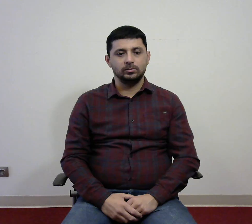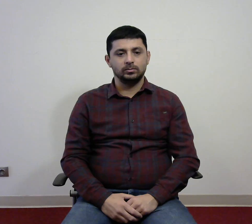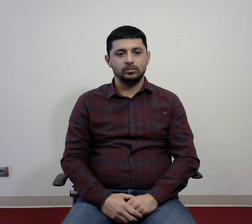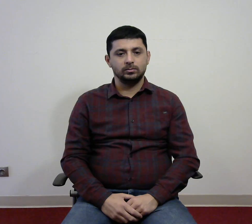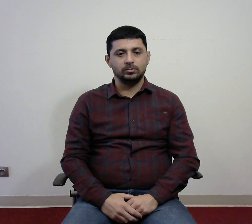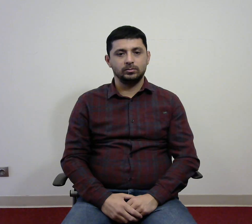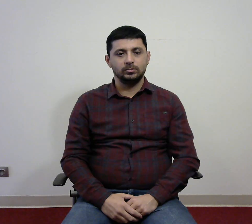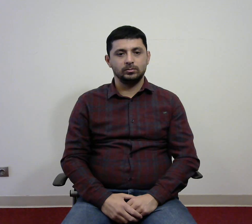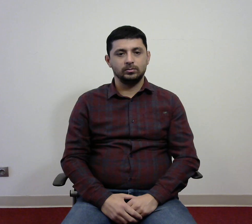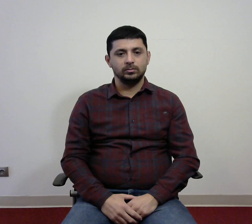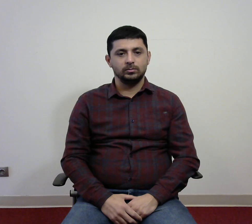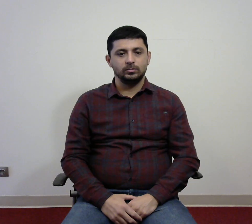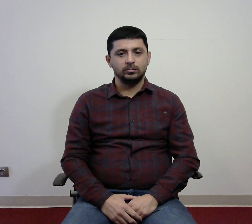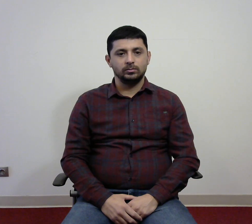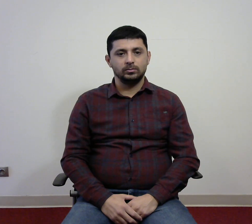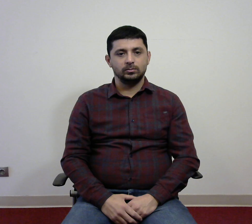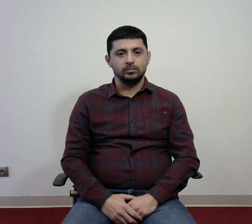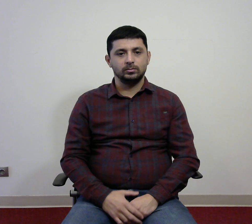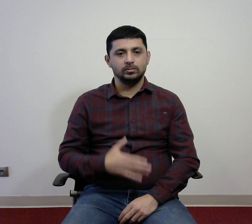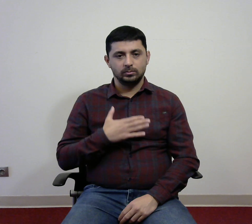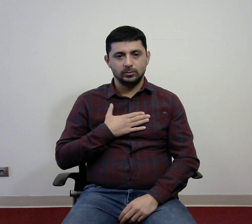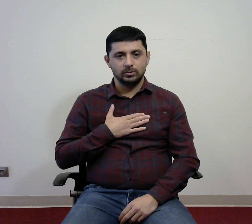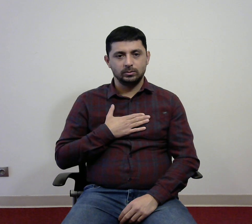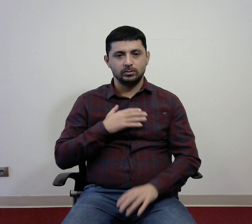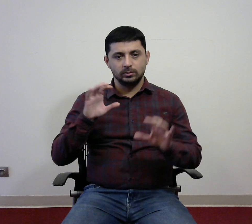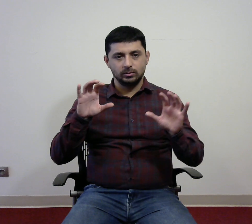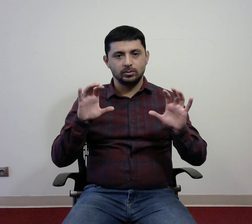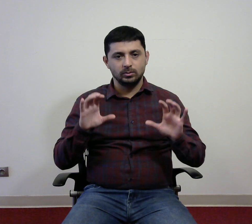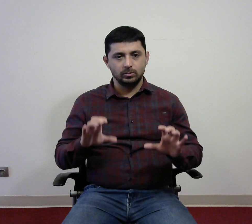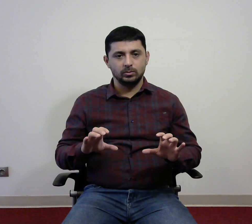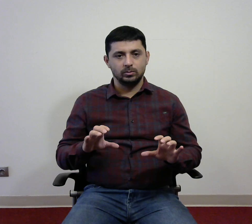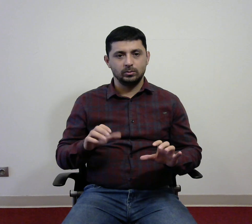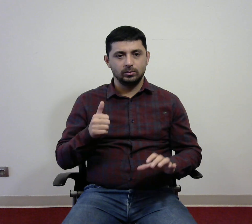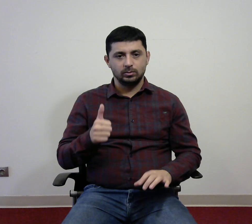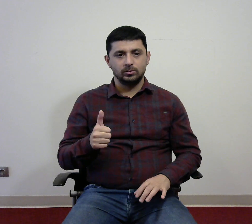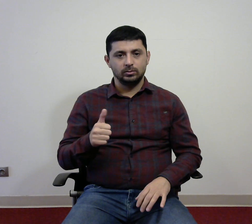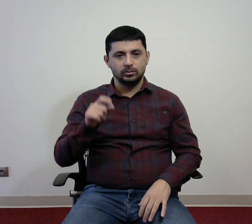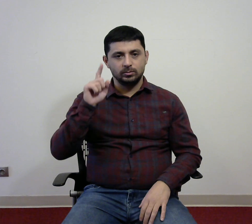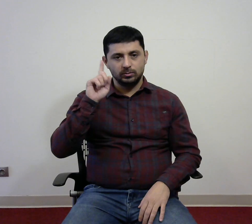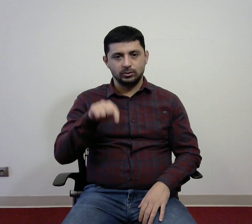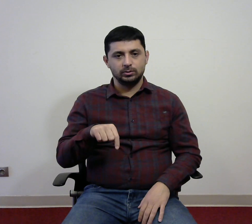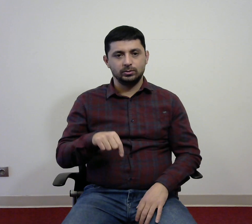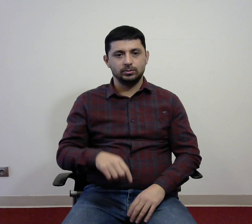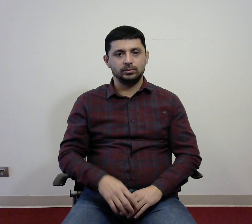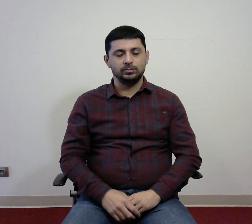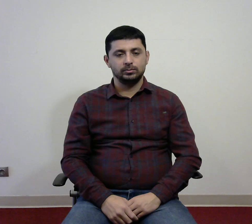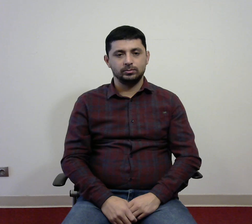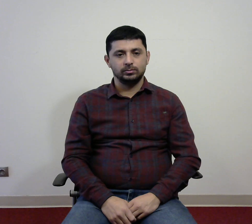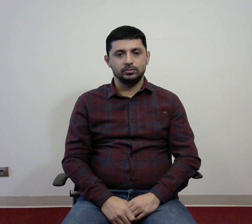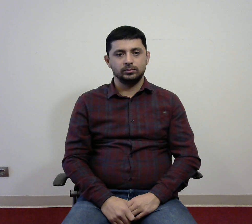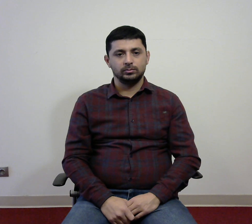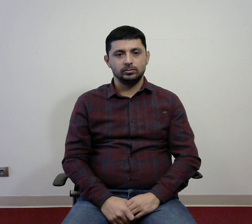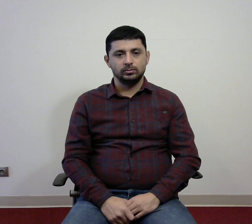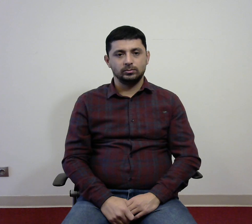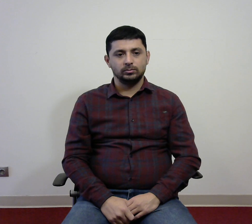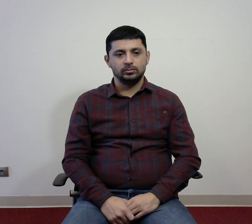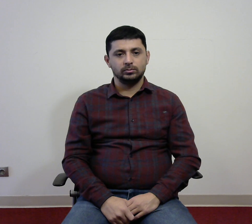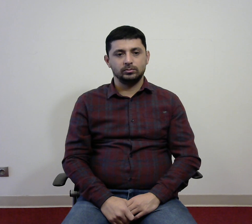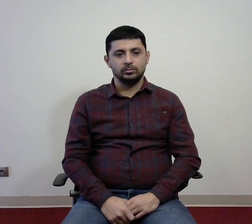Mən qanunvericiliyi yaxşı bilirəm